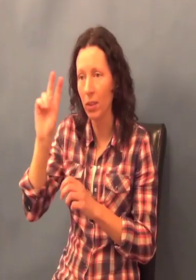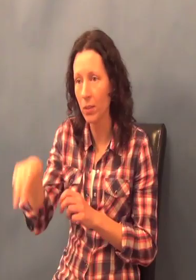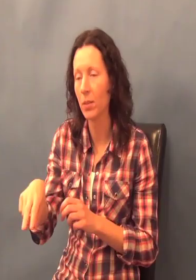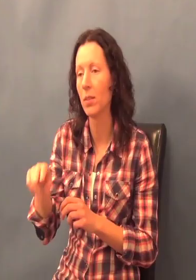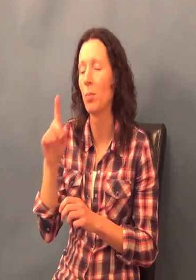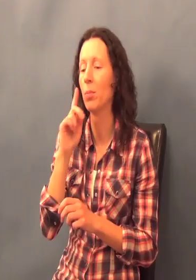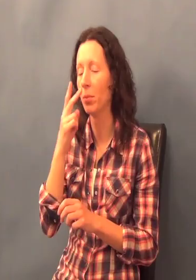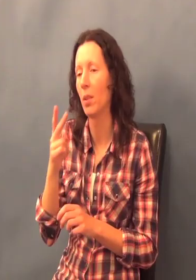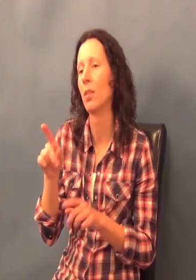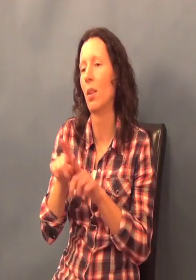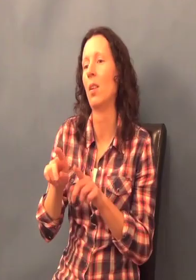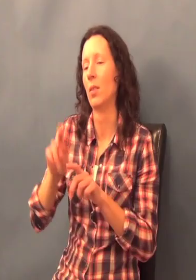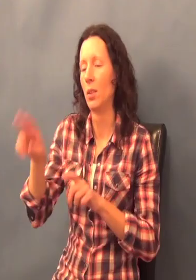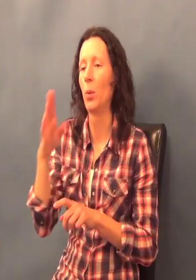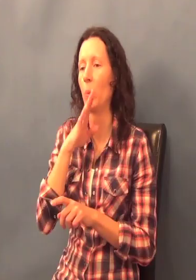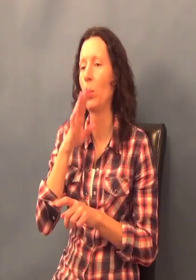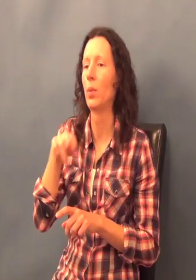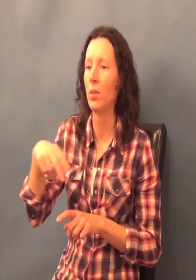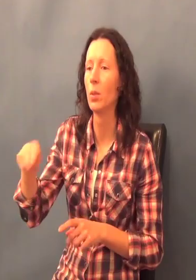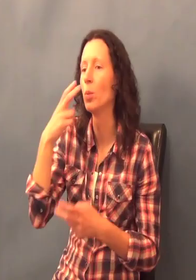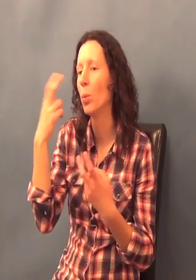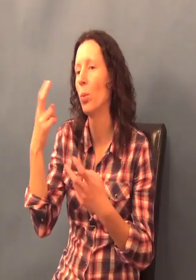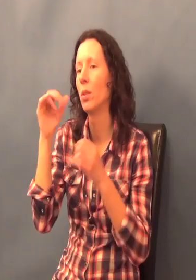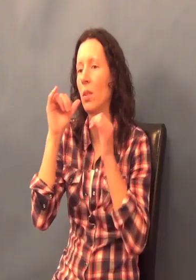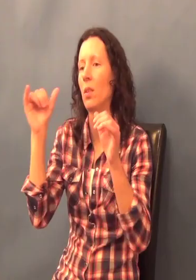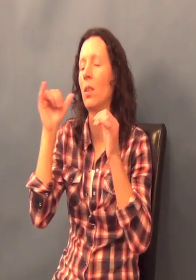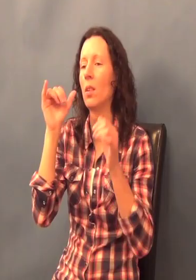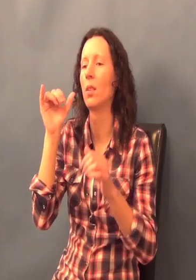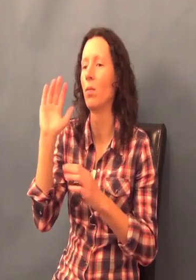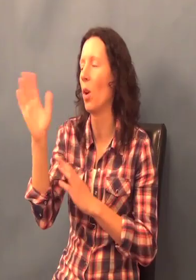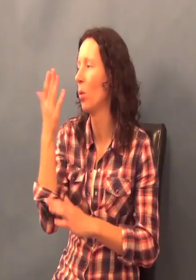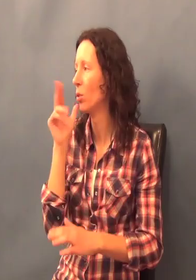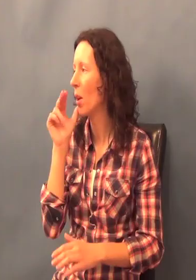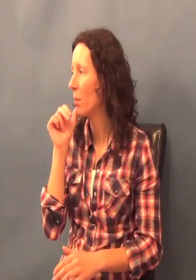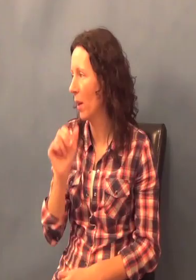Chłopiec widzi to i też wyskakuje na podwórko, idzie i szuka, woła na głos żabę, tak?